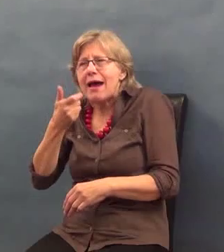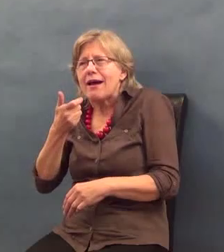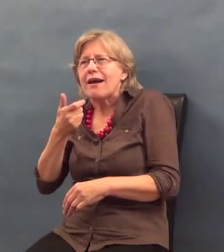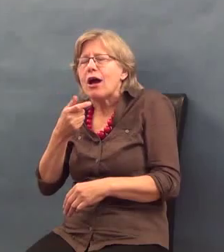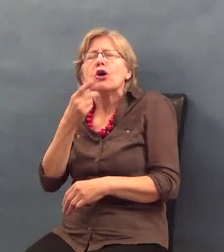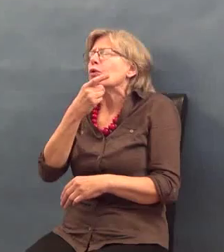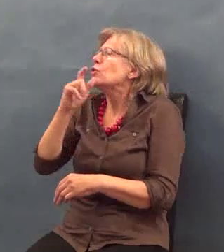Odwraca się i pyta: co?.